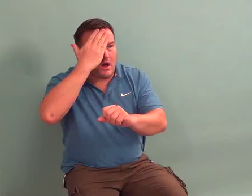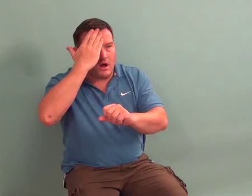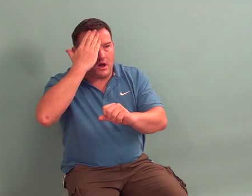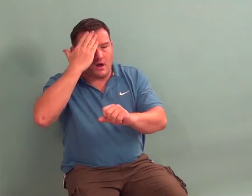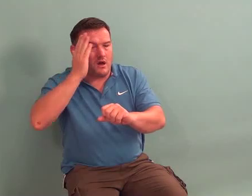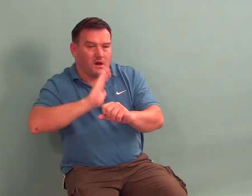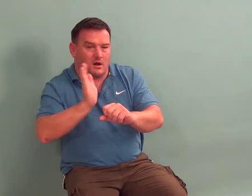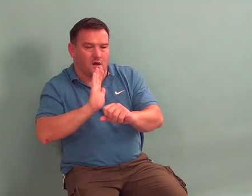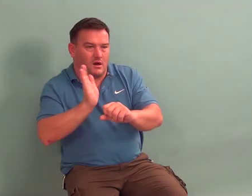Nie.